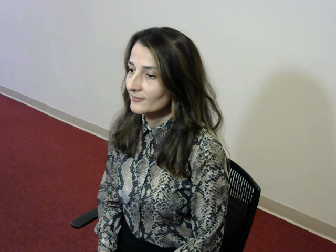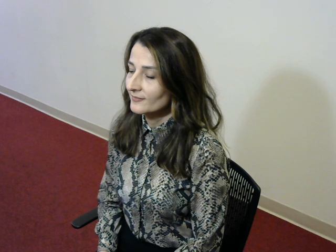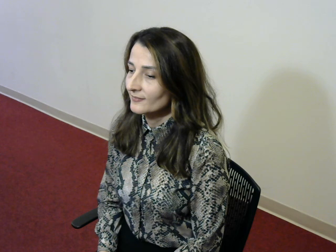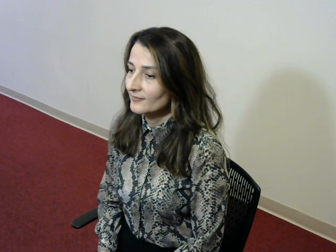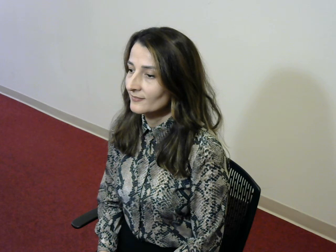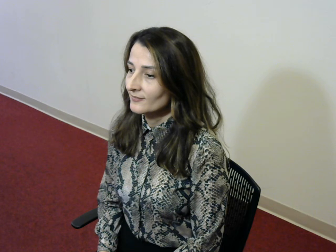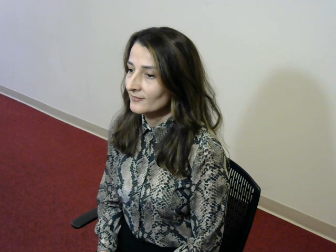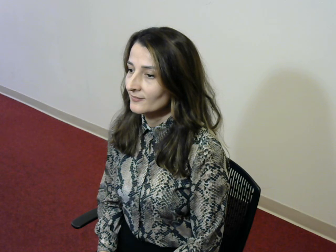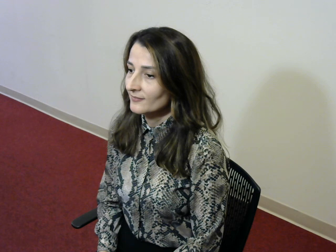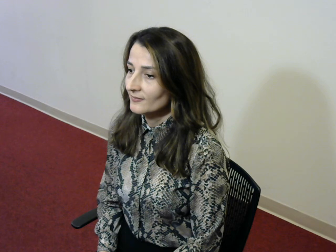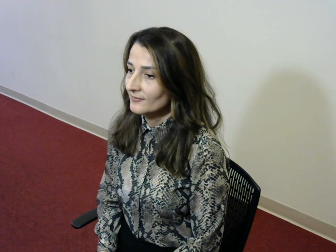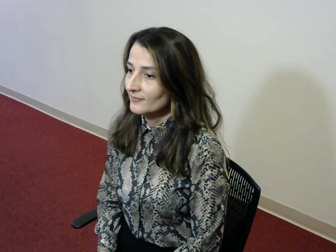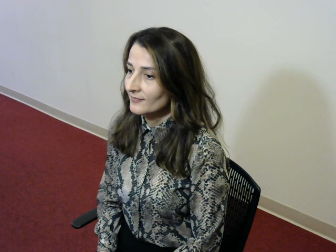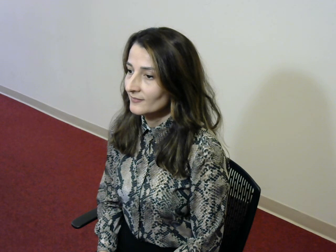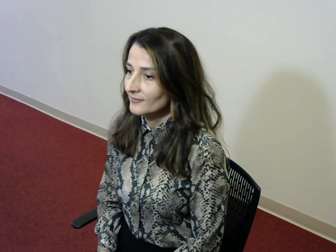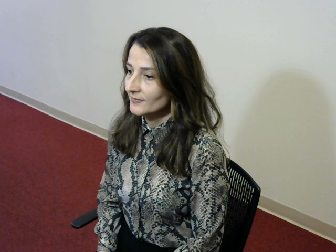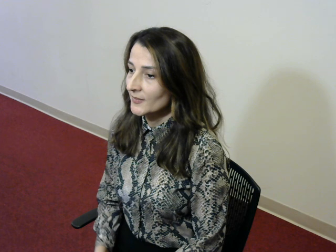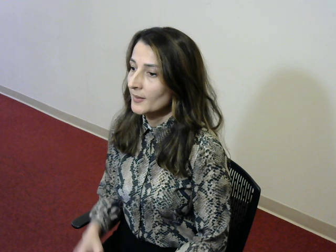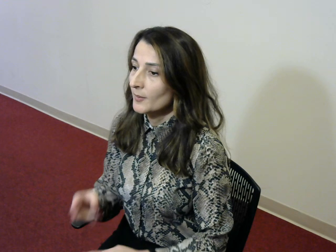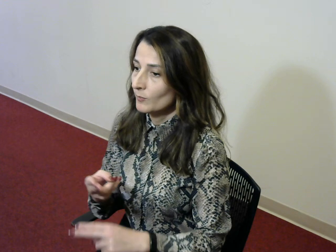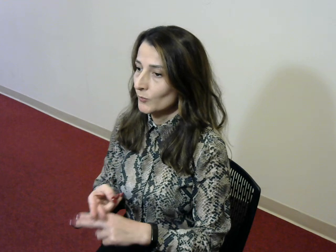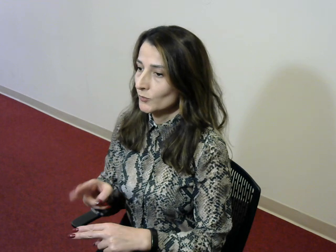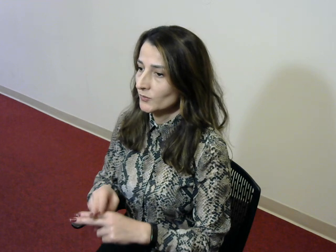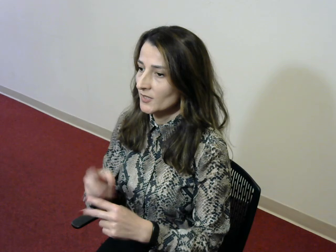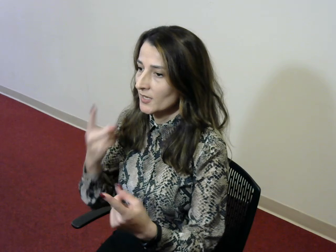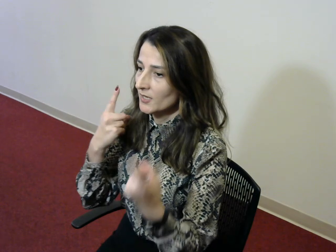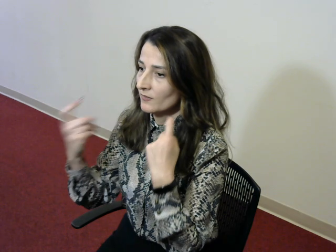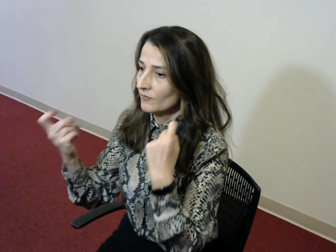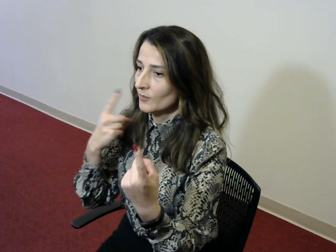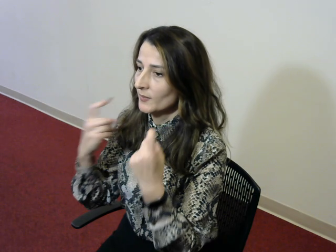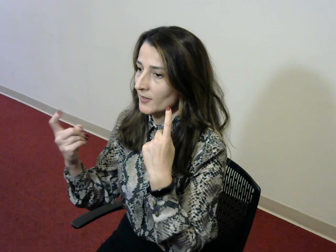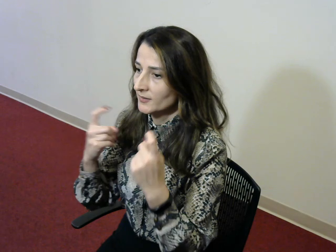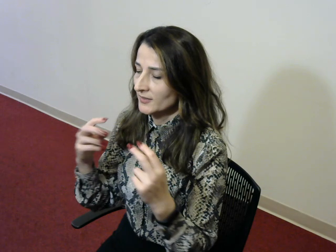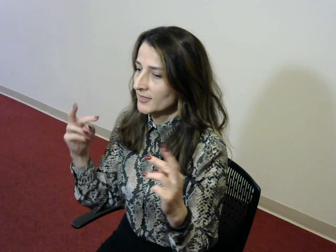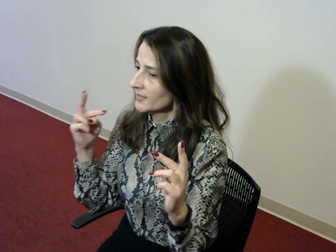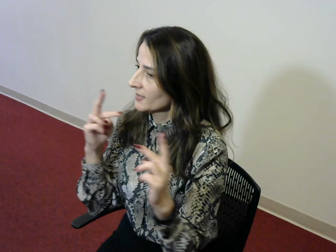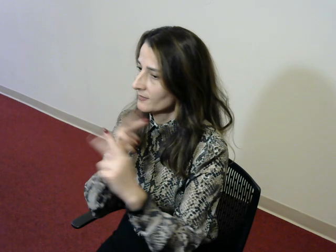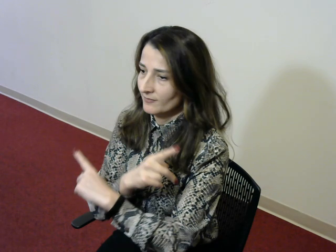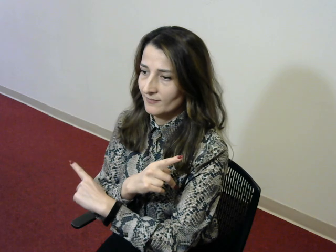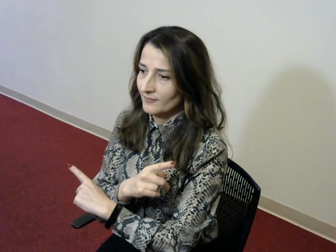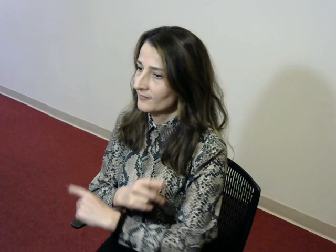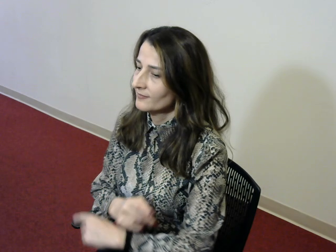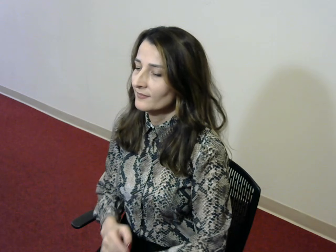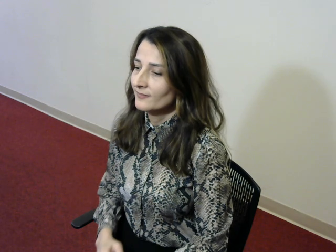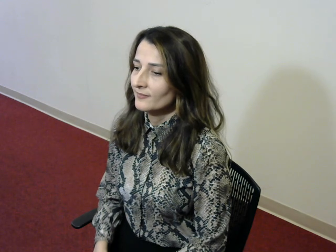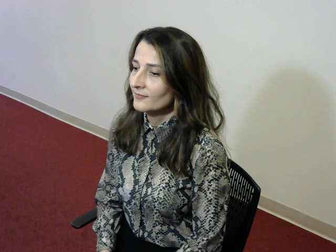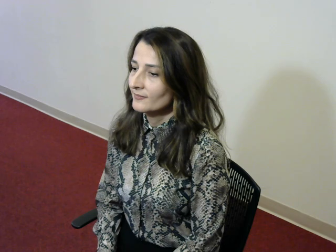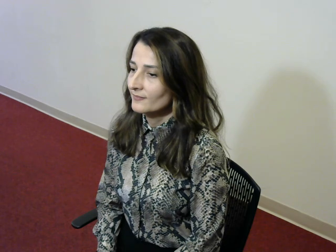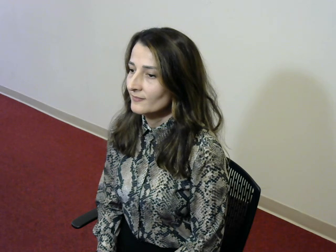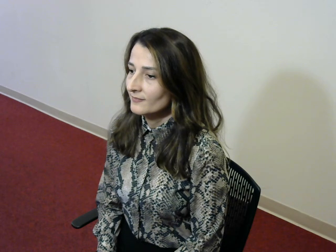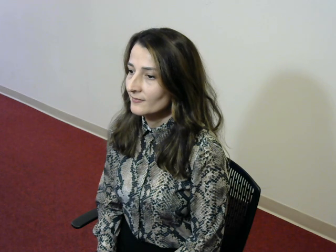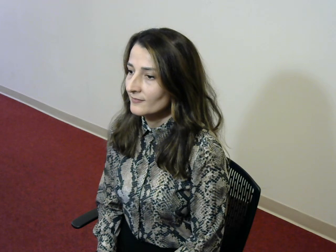Bu məlumat səhvdir